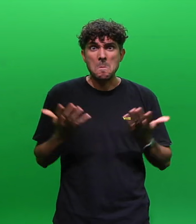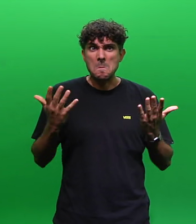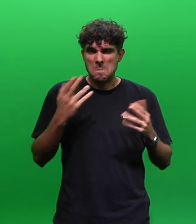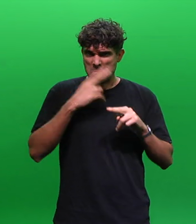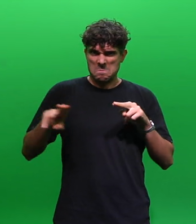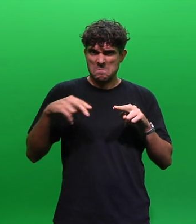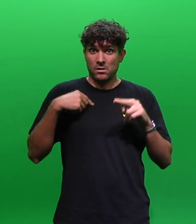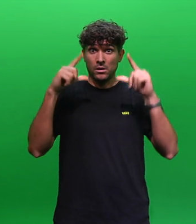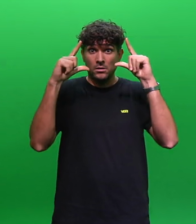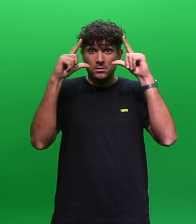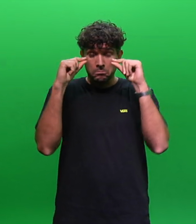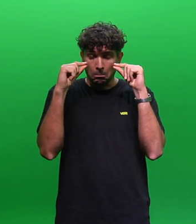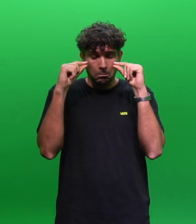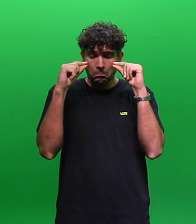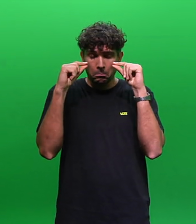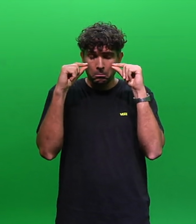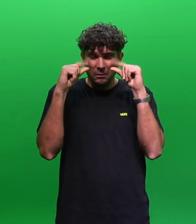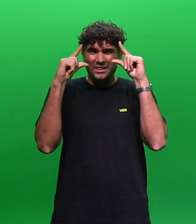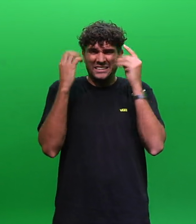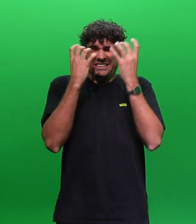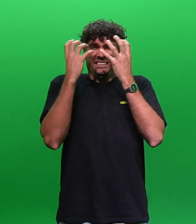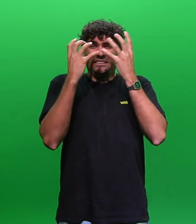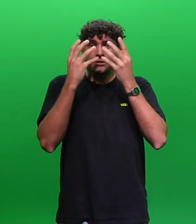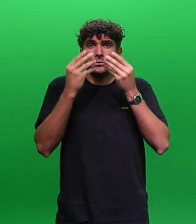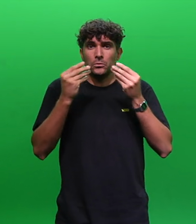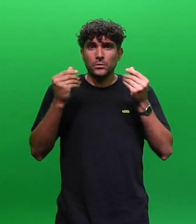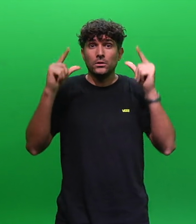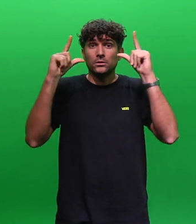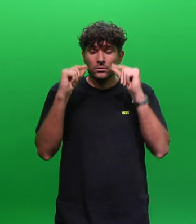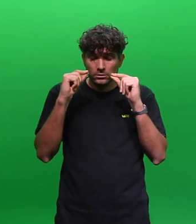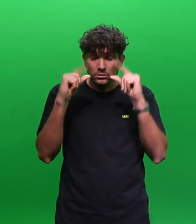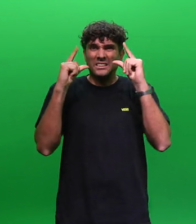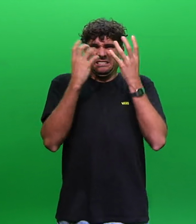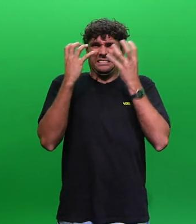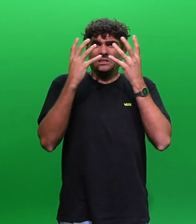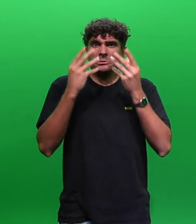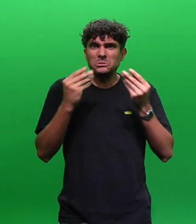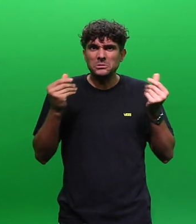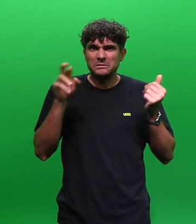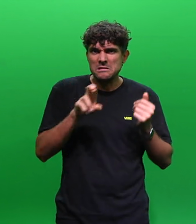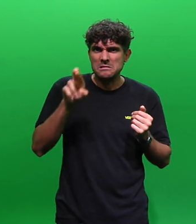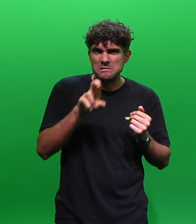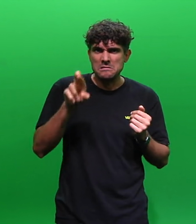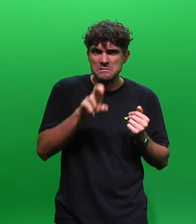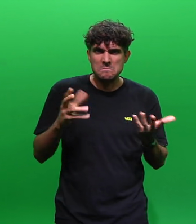És estrany perquè quan tanco els ulls estic bé, però just quan els obro em piquen molt i després la picor desapareix i es va repetint cada vegada que tanco i obro els ulls, no ho sé.